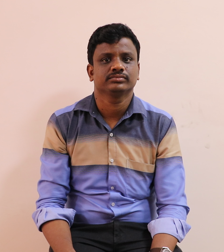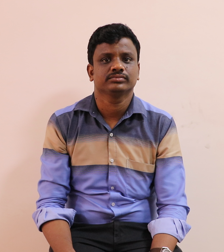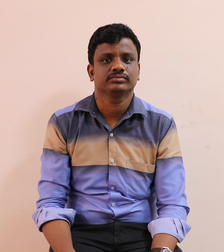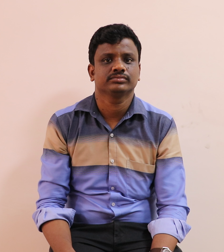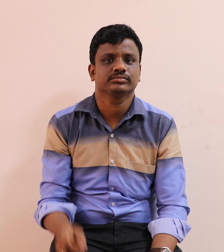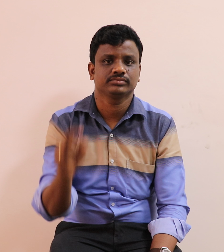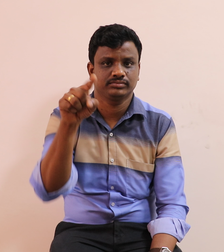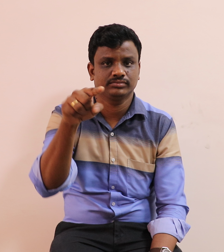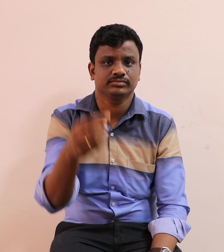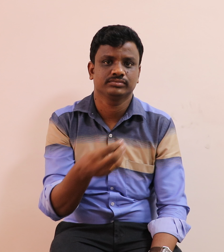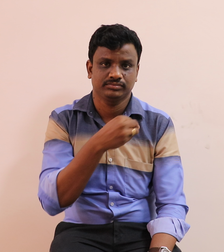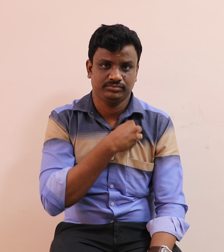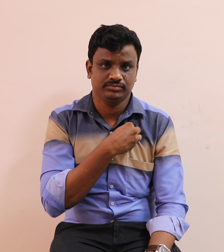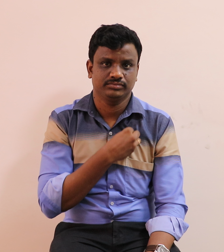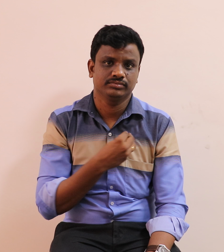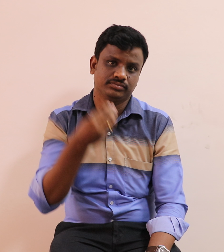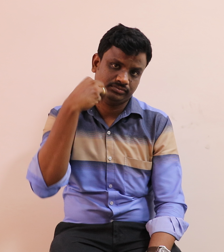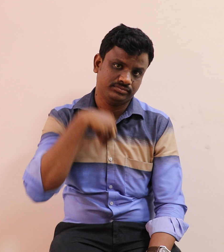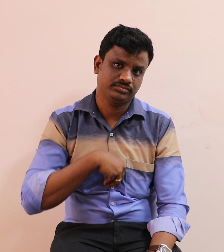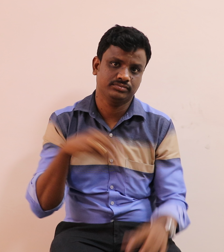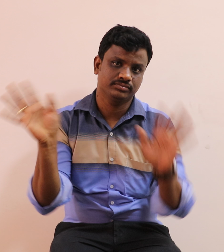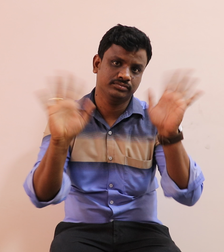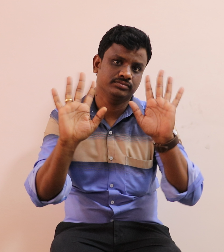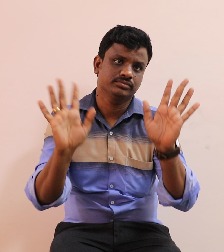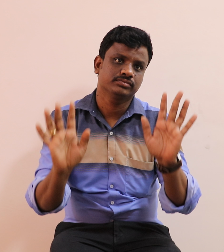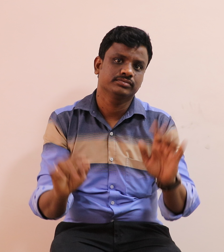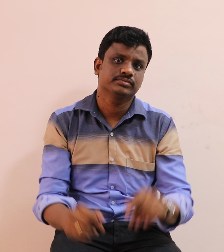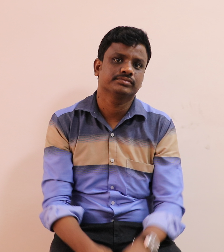do not take it to the heart